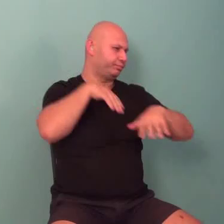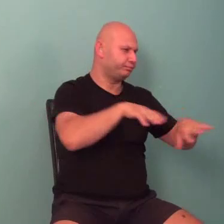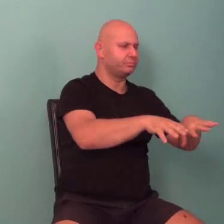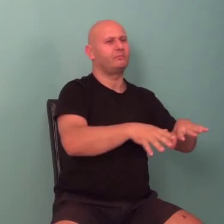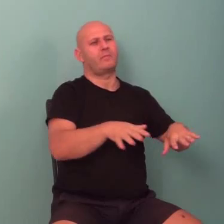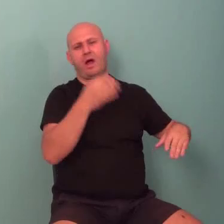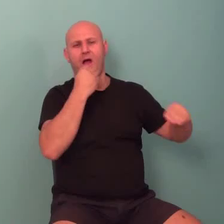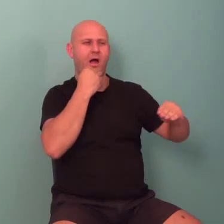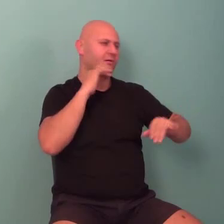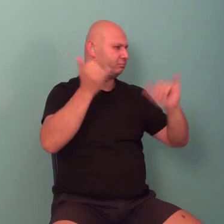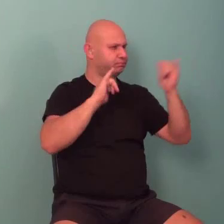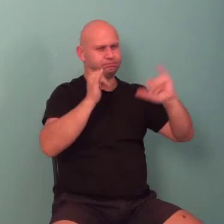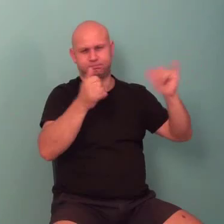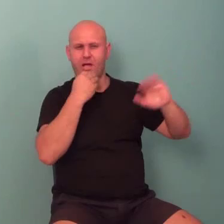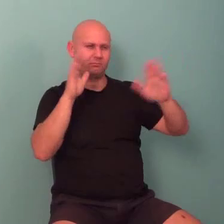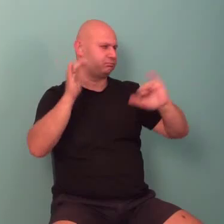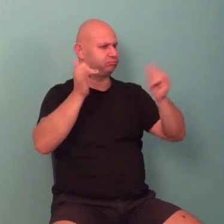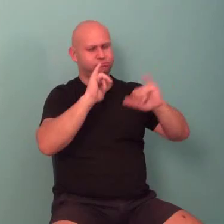Jedli i imprezowali.